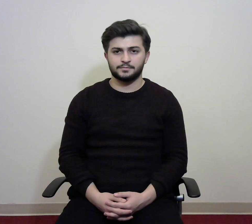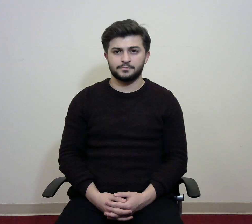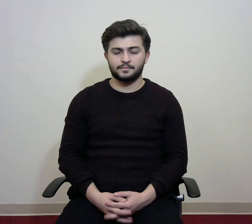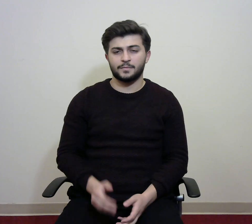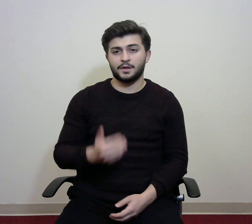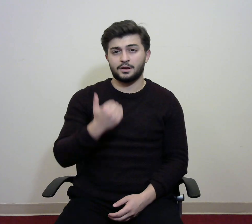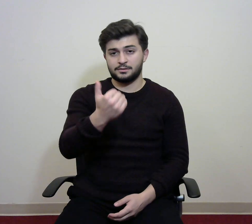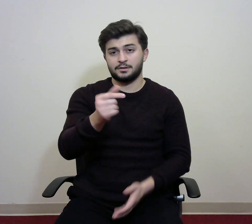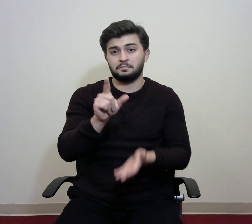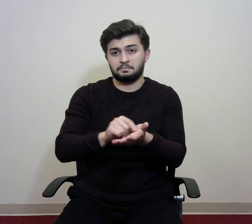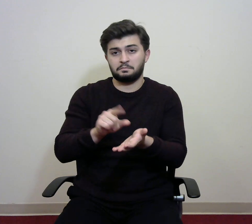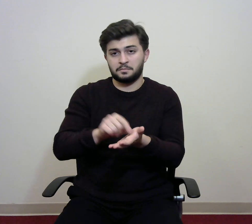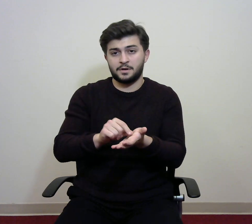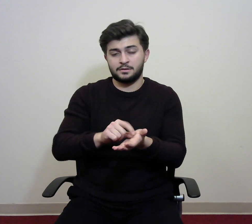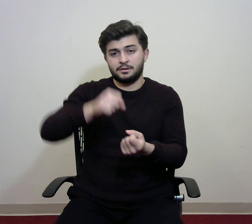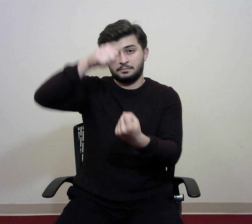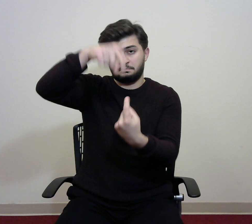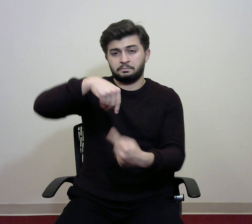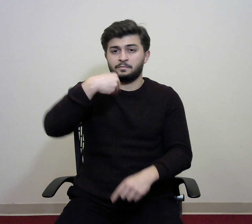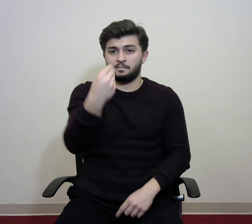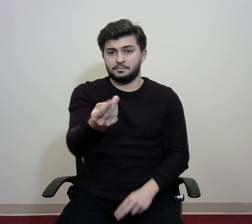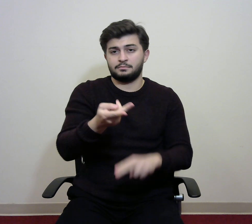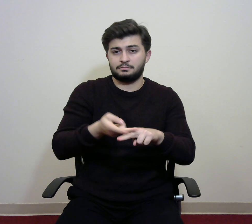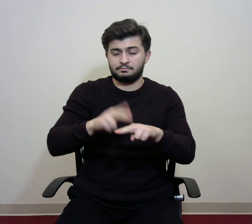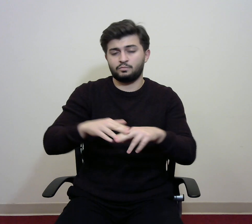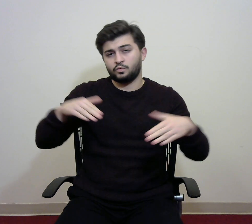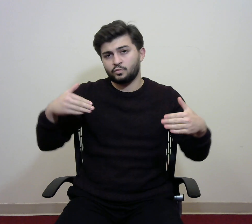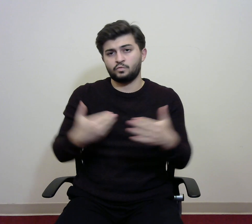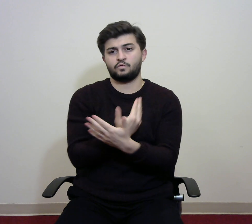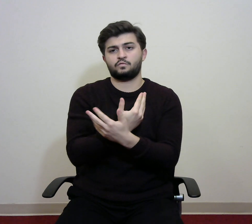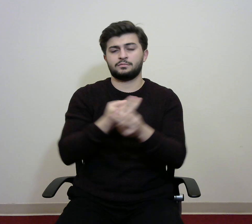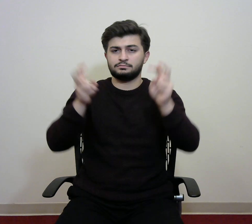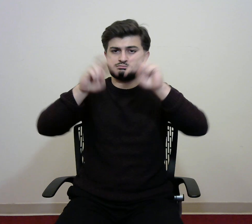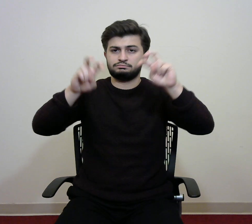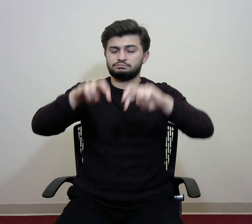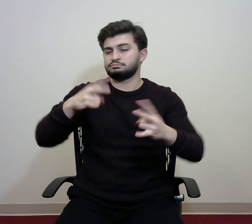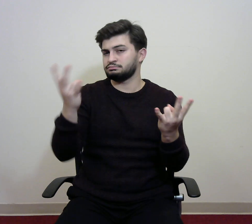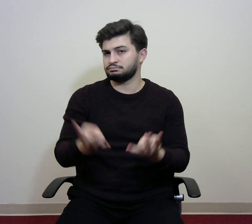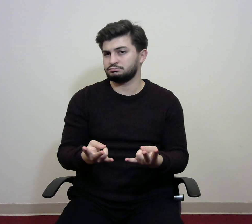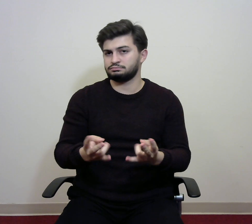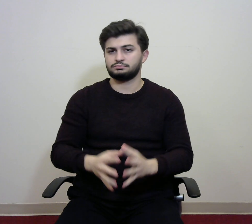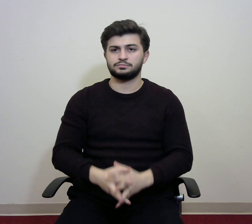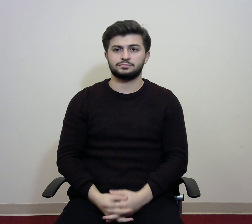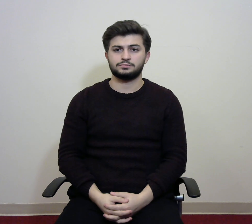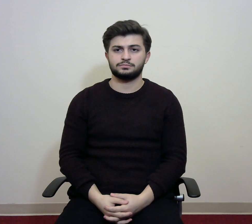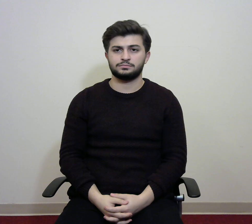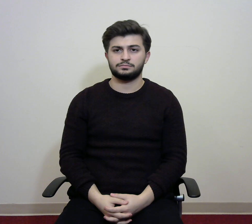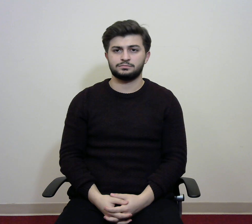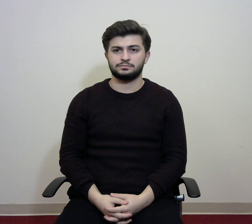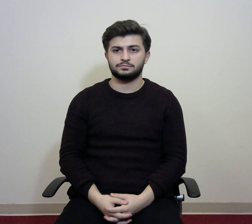Sizə pensiya təyin olunması üçün yenidən müayinə olunmalısınız